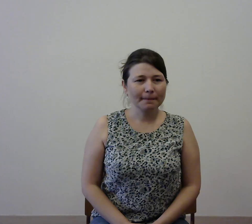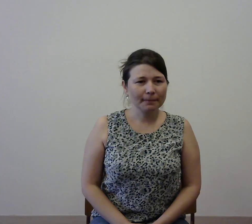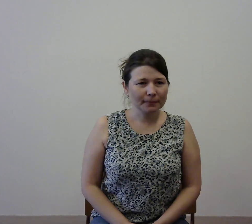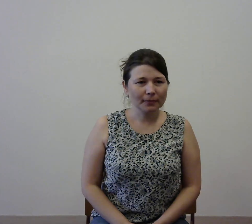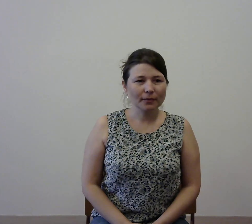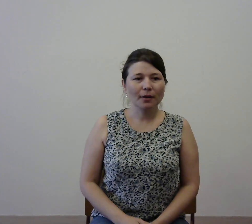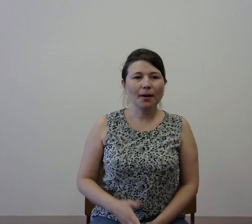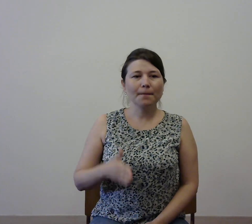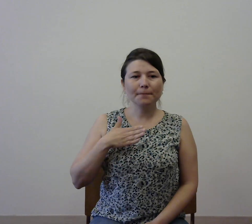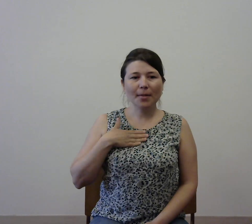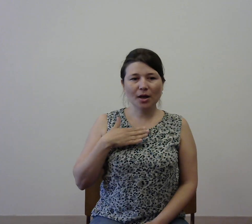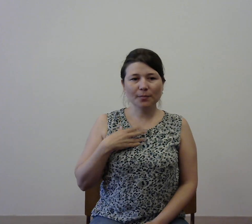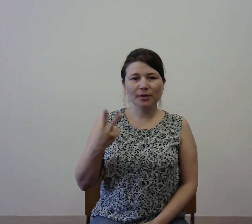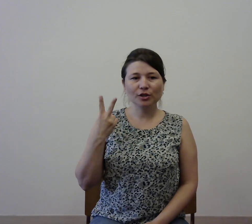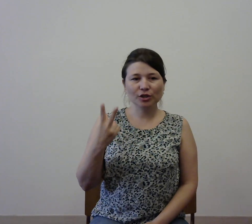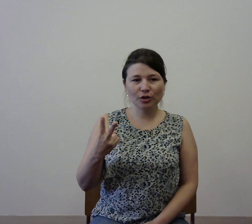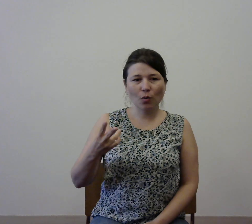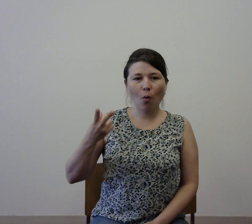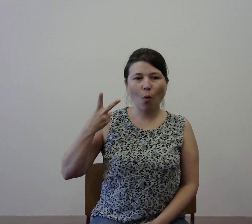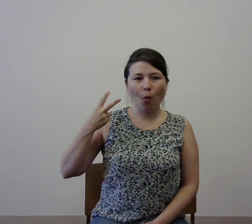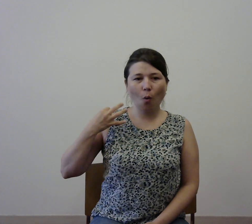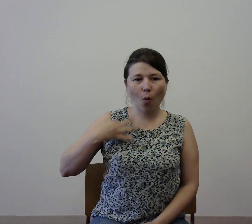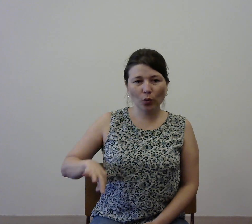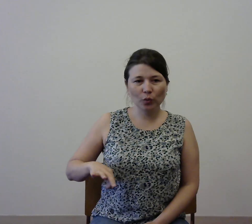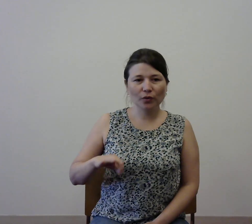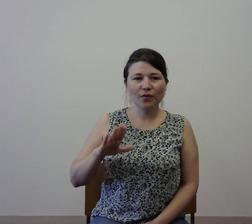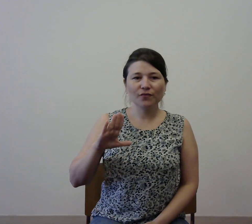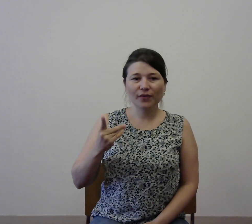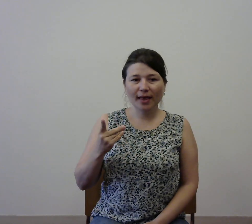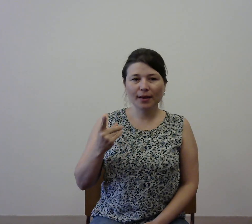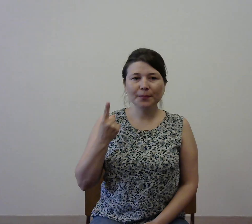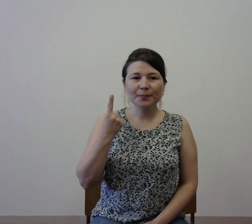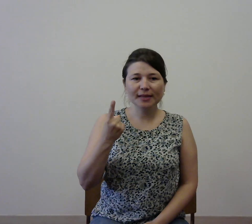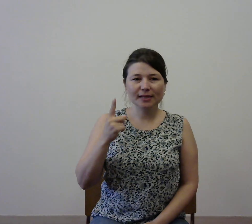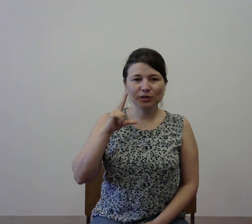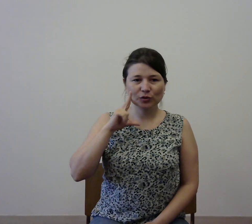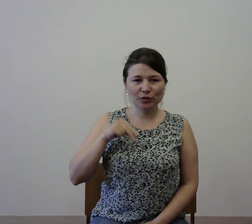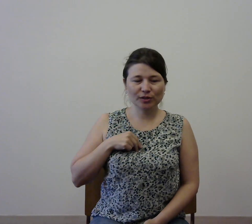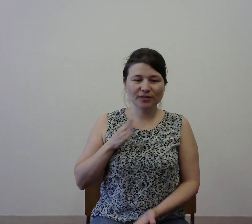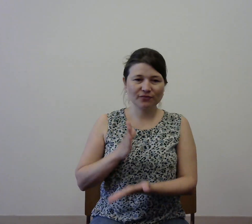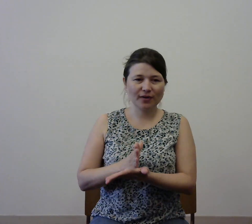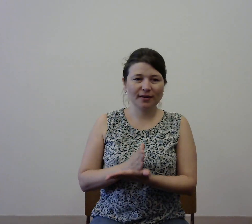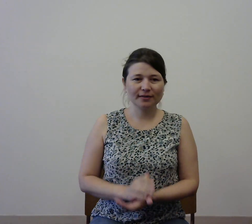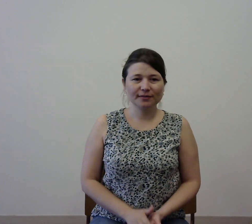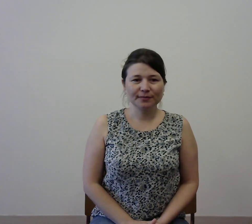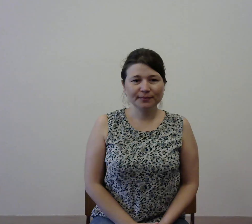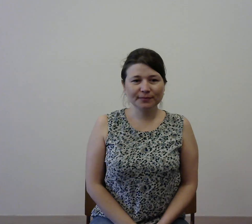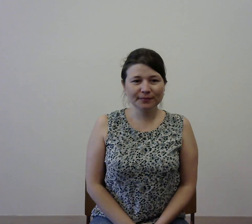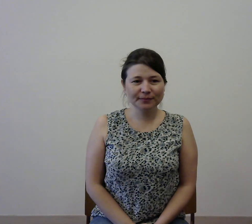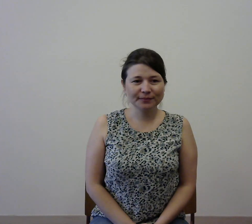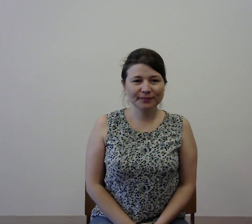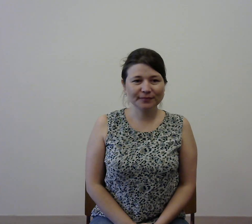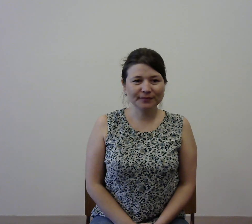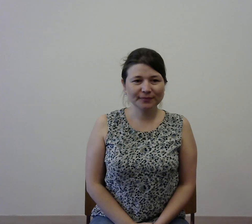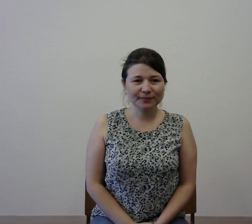Mənim 2 oğlum və 1 qızım var